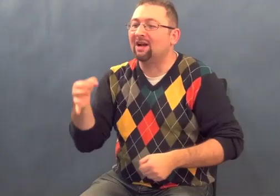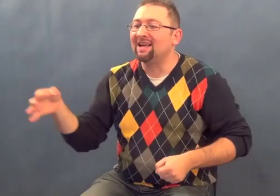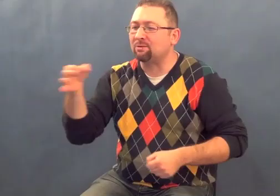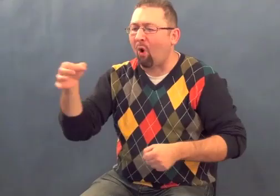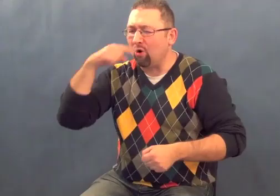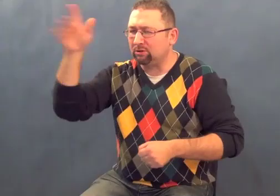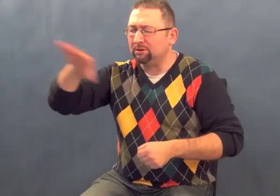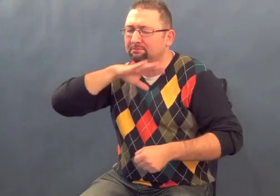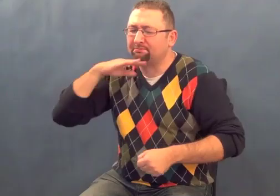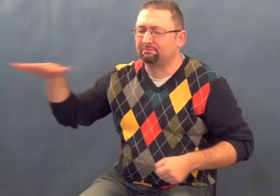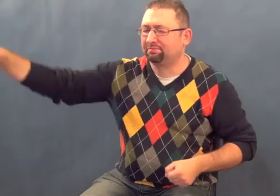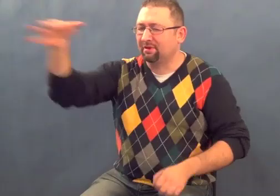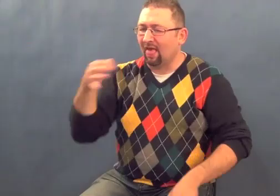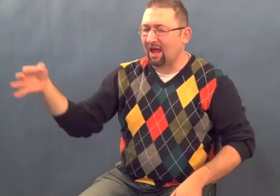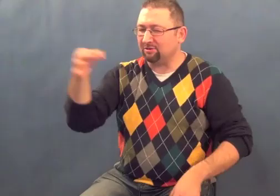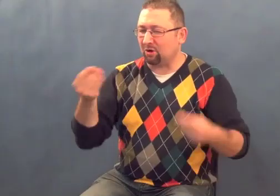W okolicach Olsztyna jest pełno wspaniałych jezior.